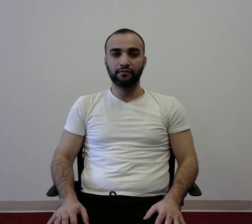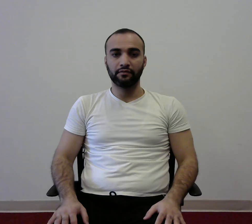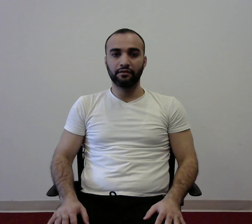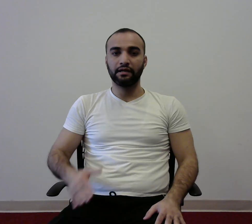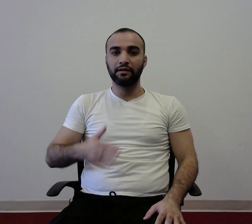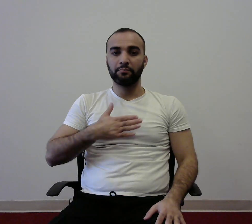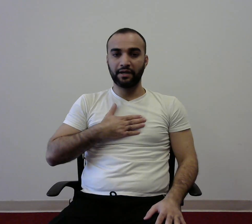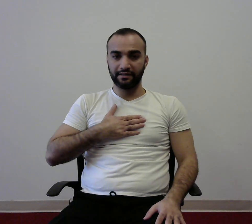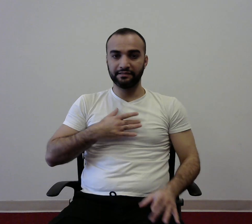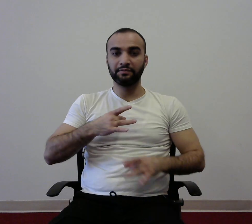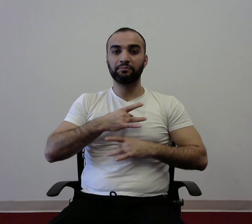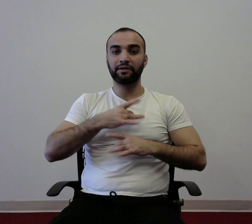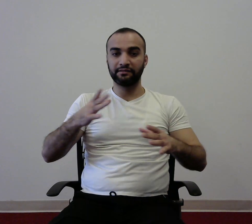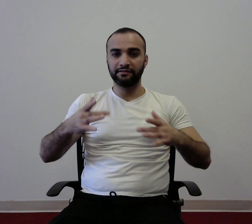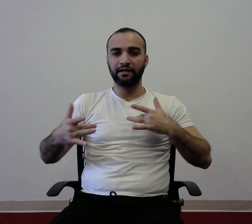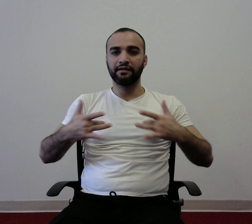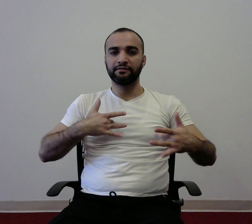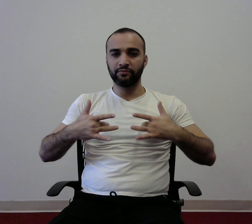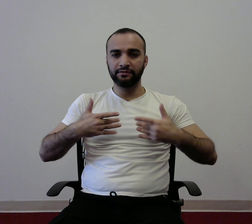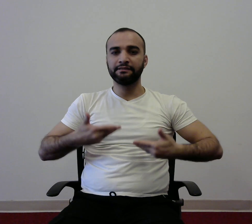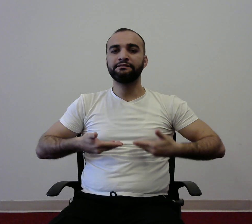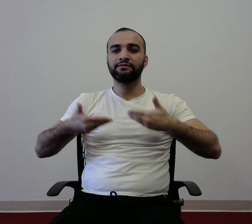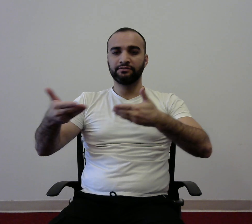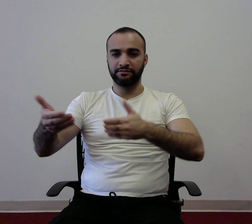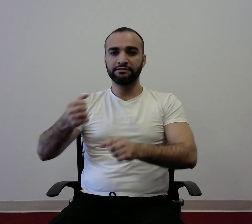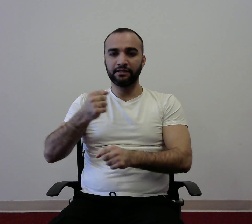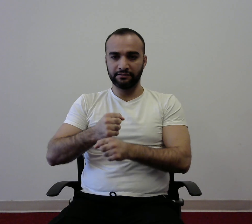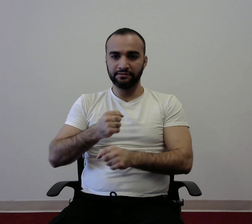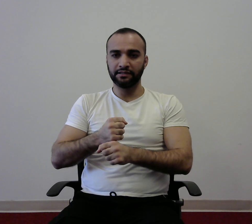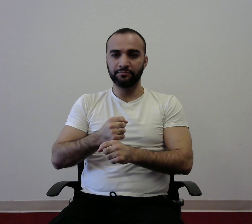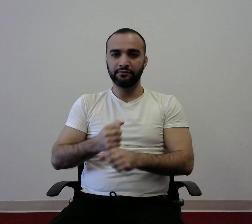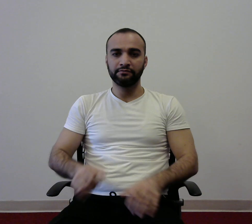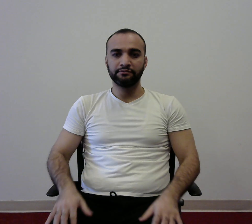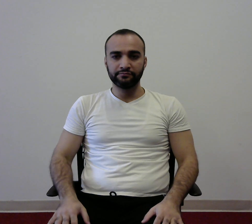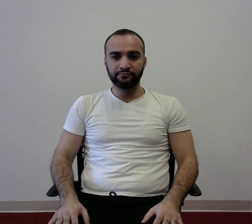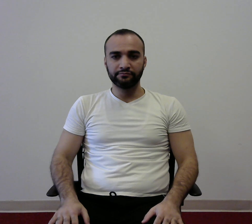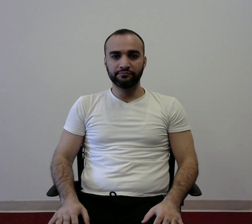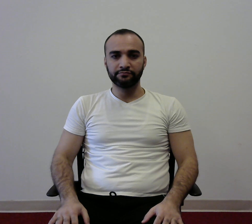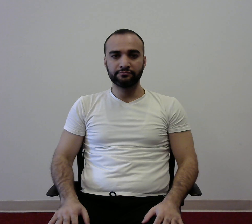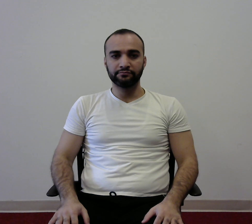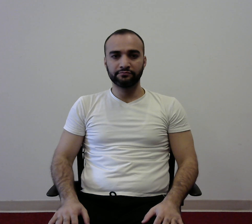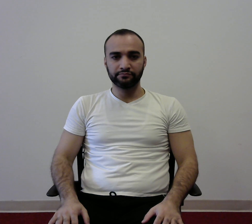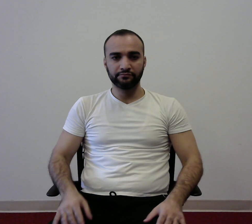Məni bayram tədbirinə dəvət ediblər